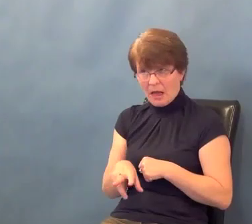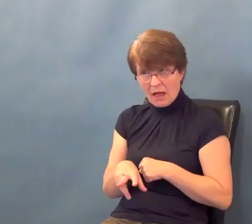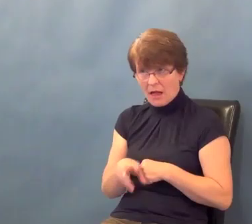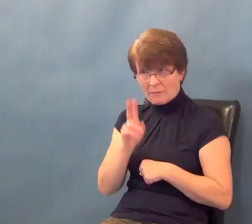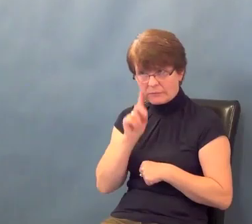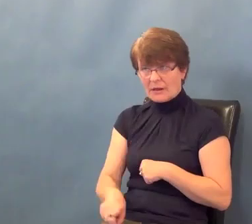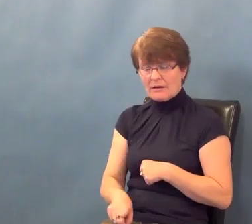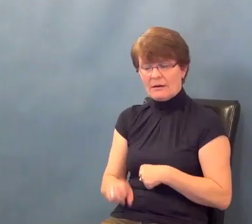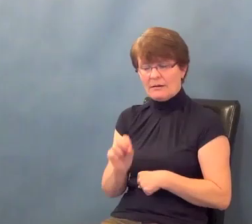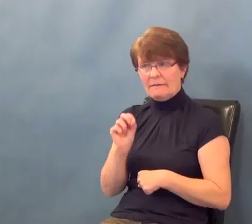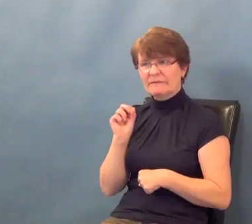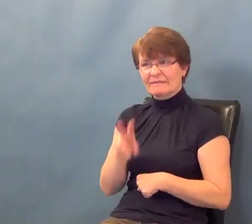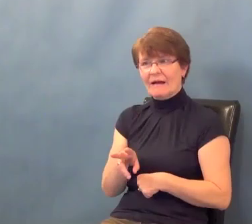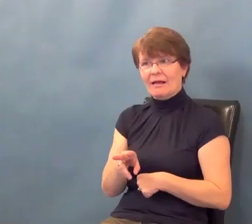Prawda, tak.